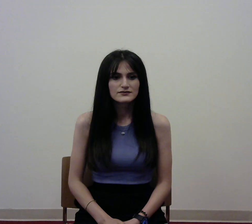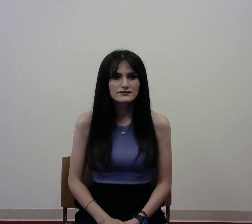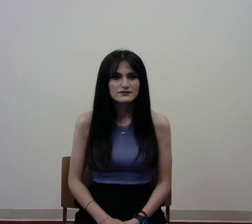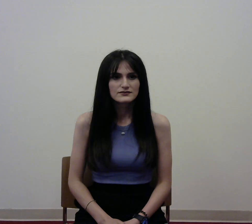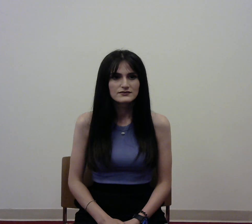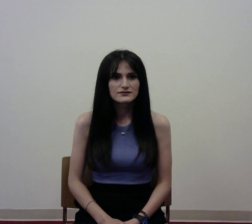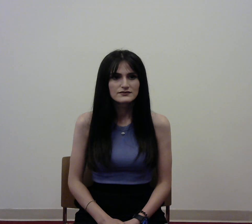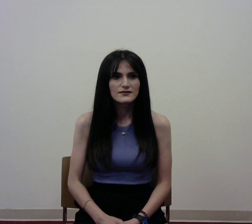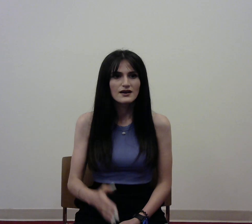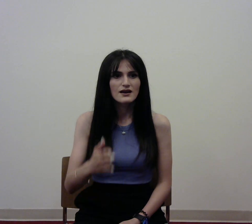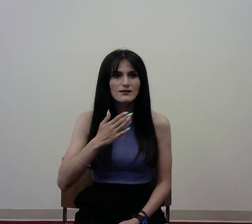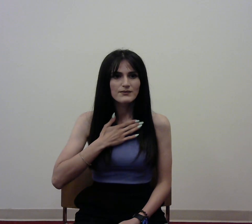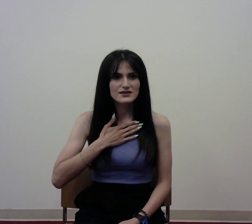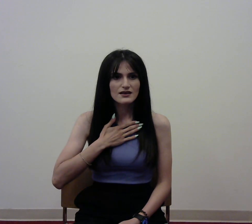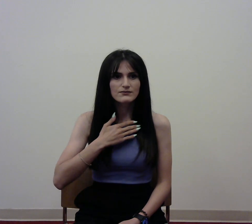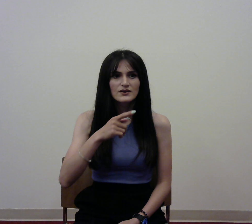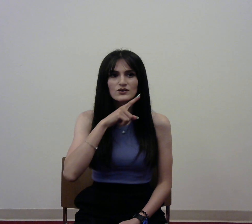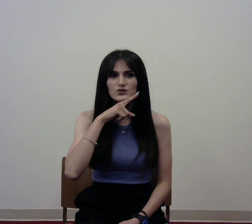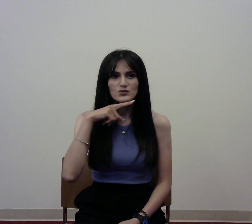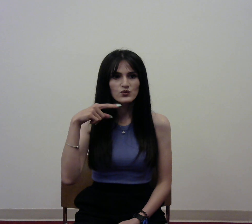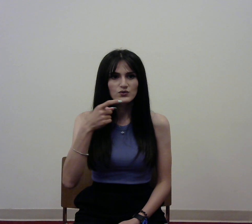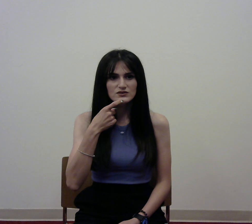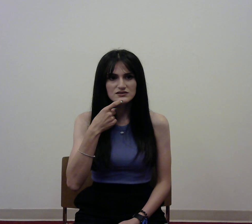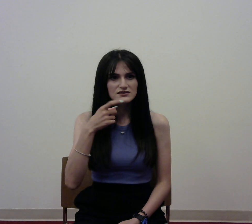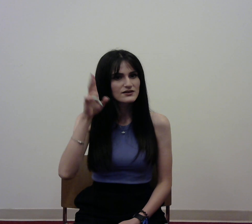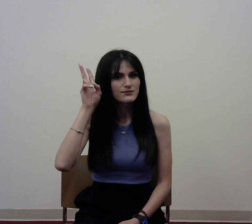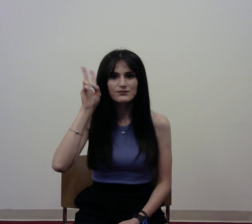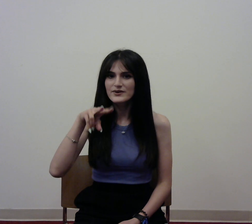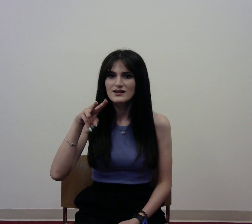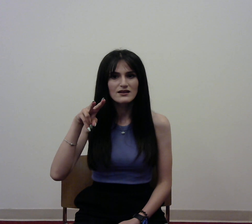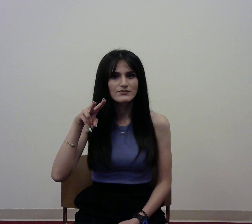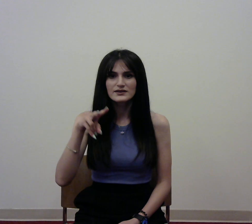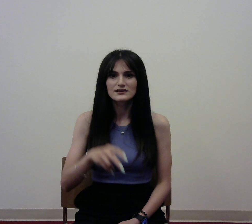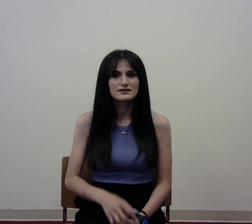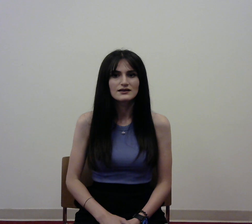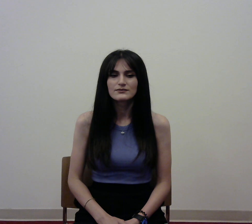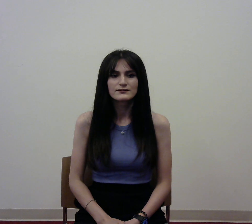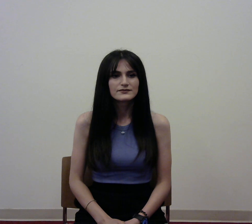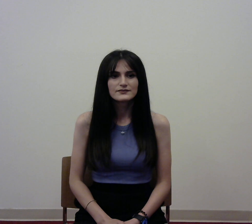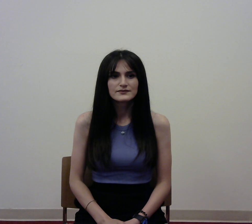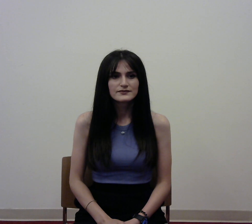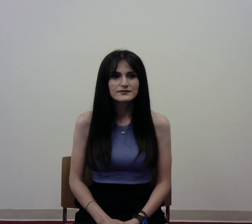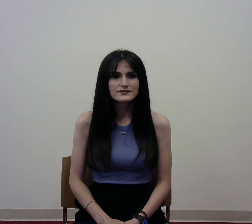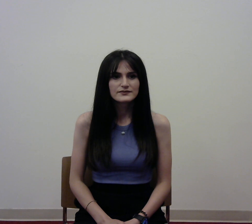Mən rus dilini bilmirəm